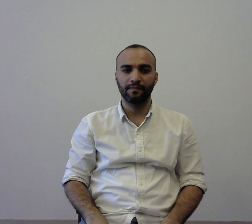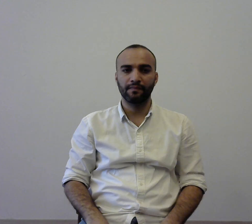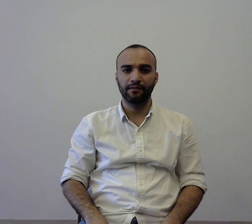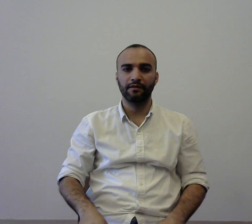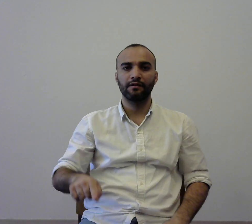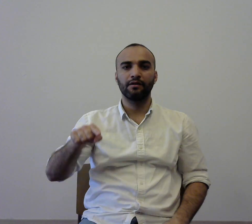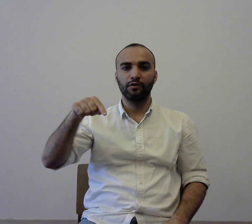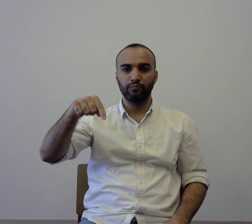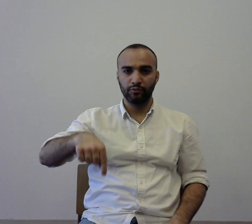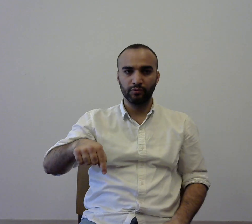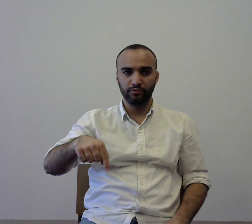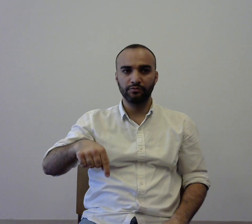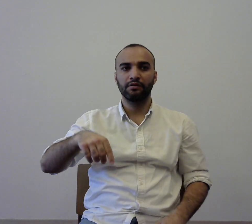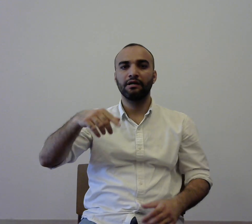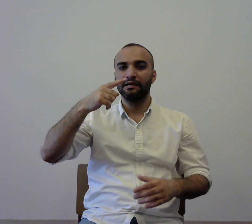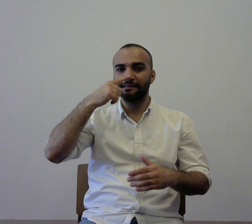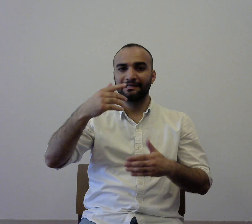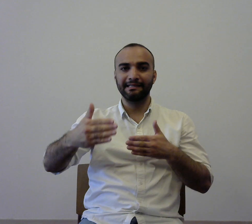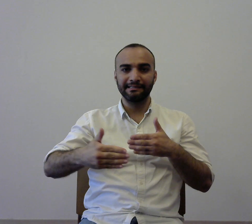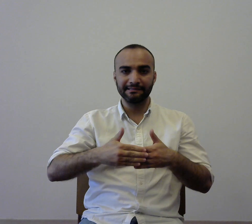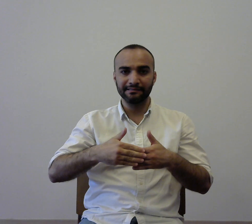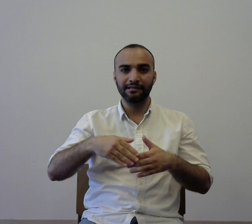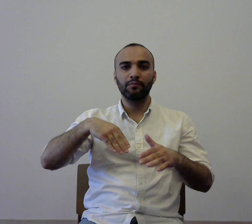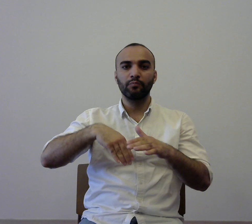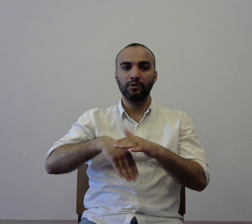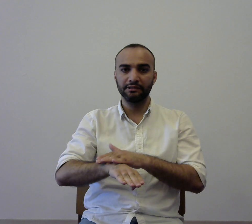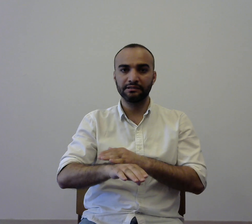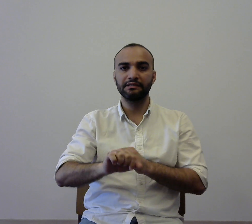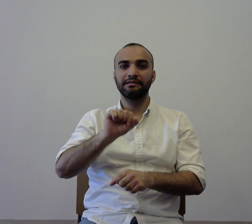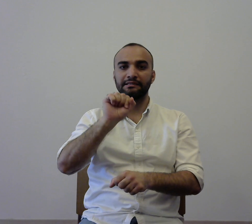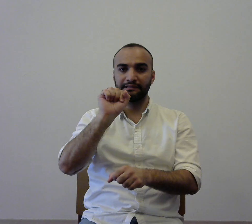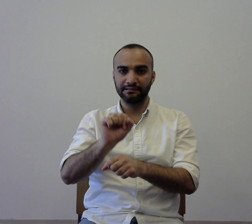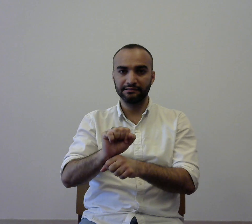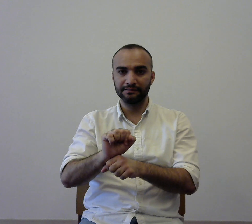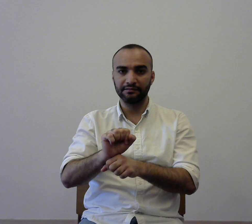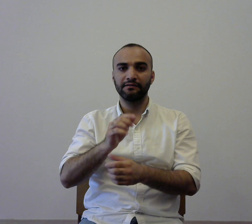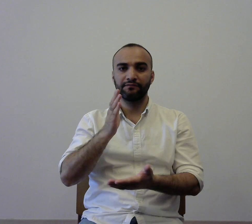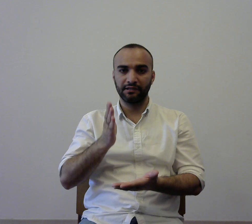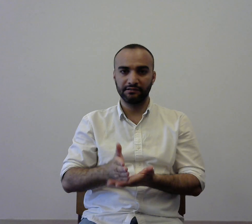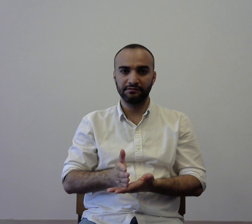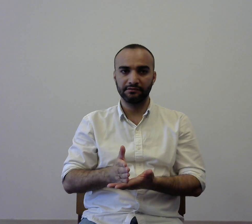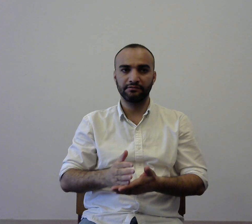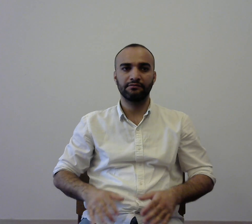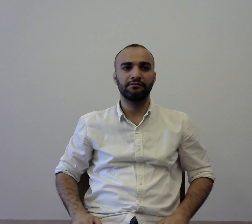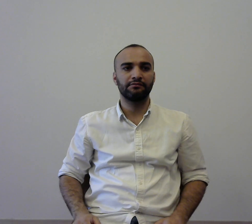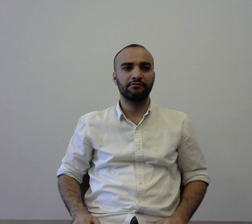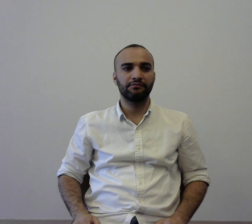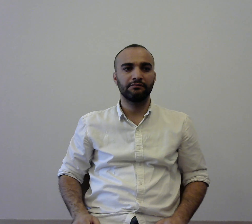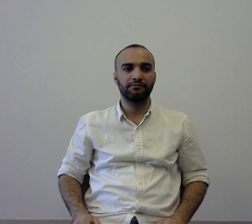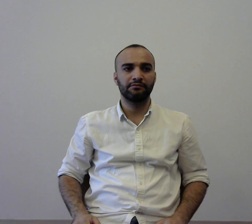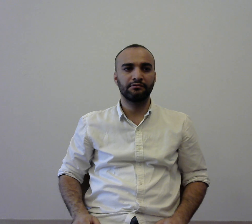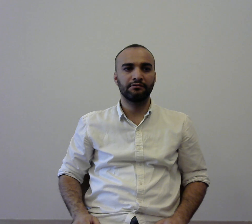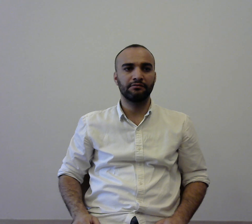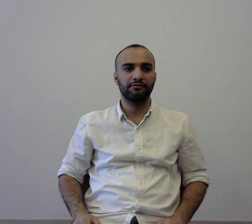Burda yaxınlıqda metro stansiyası varmı?